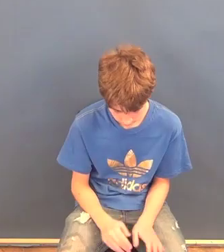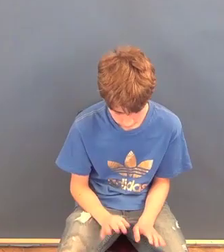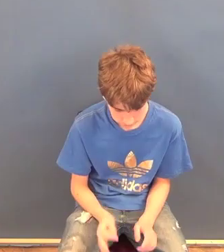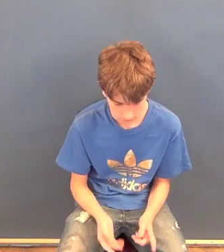Dobrze.